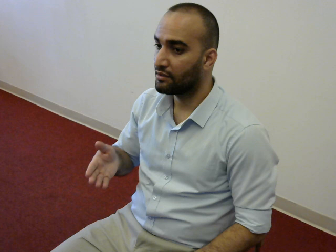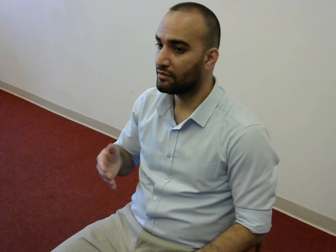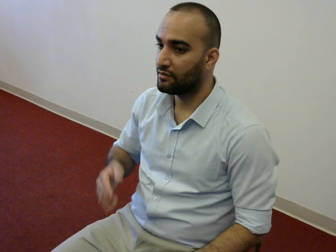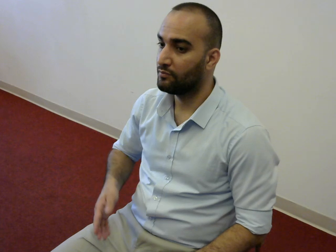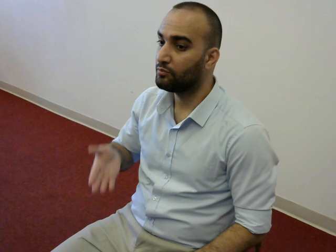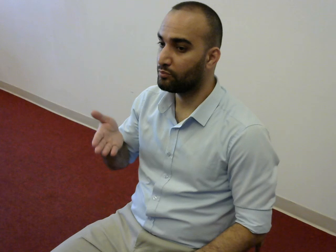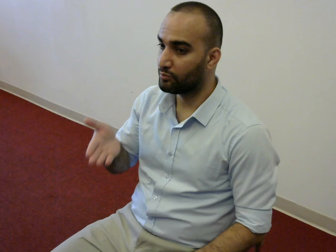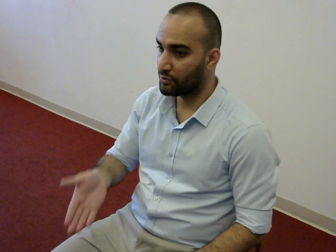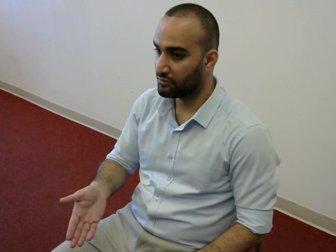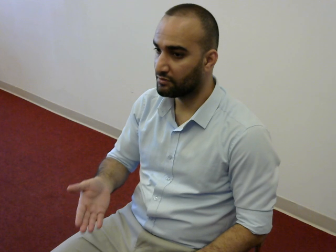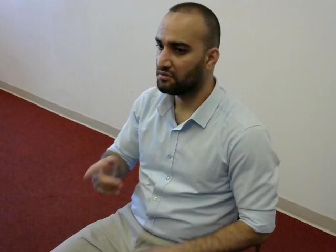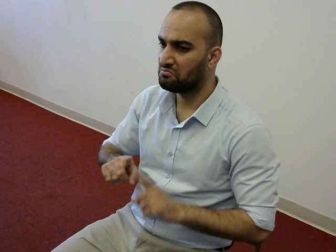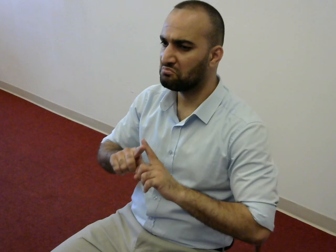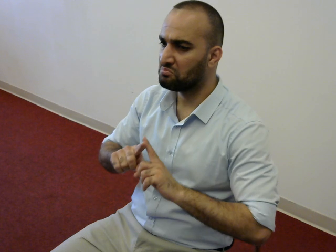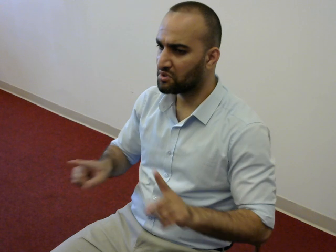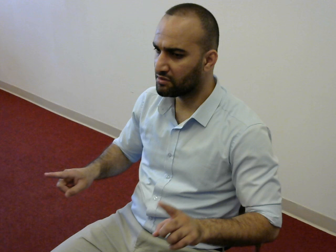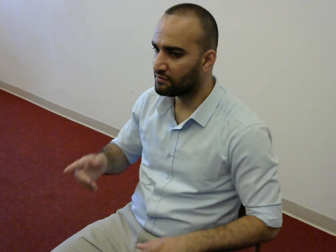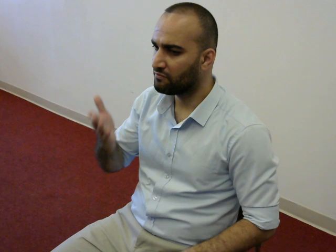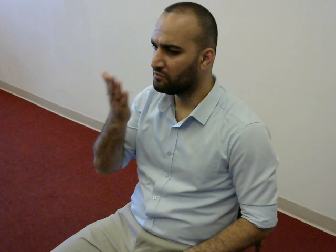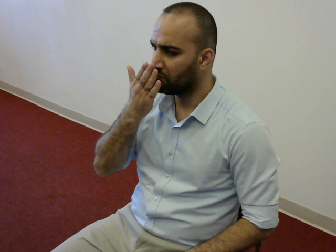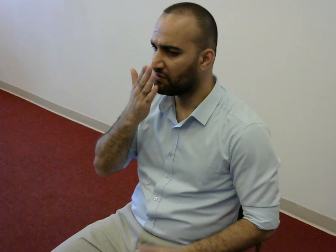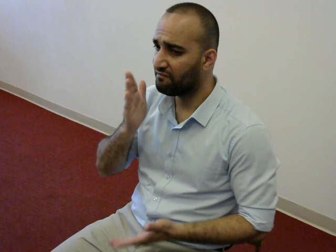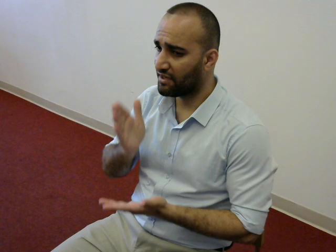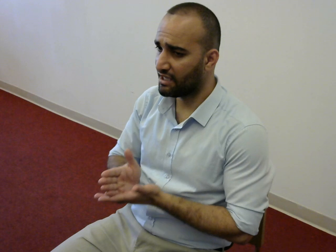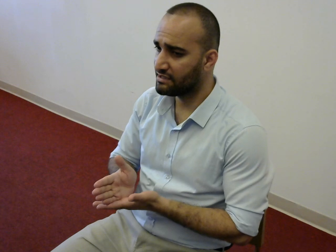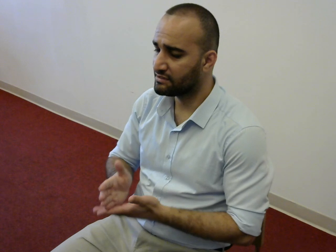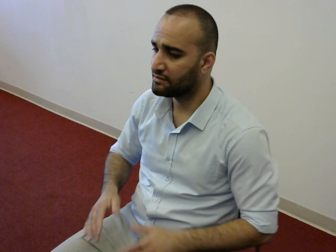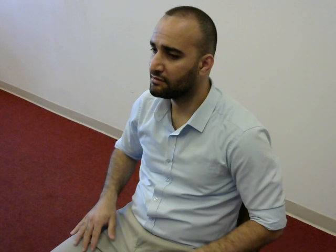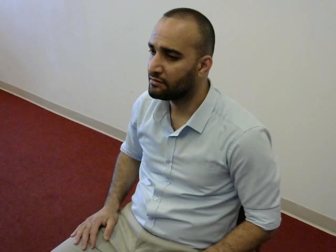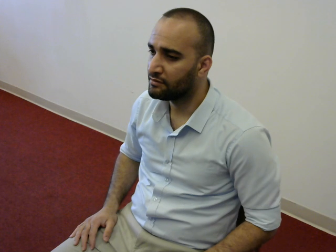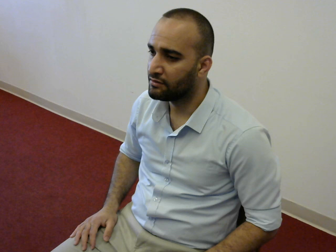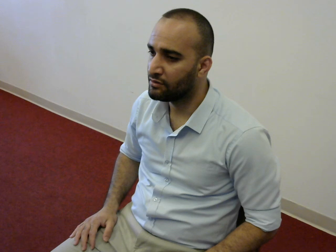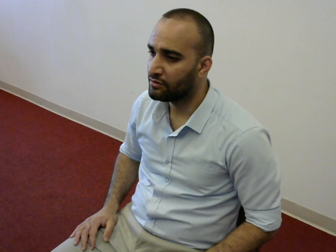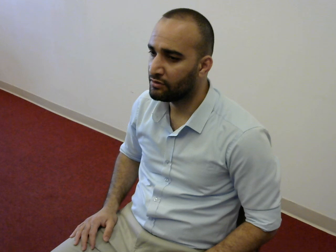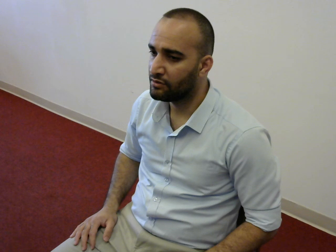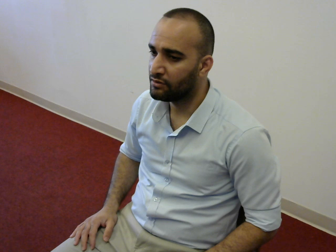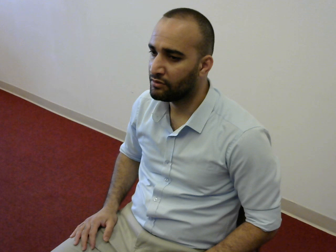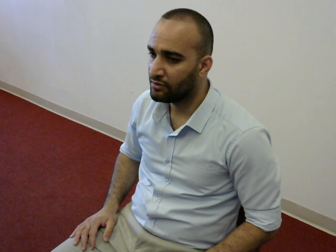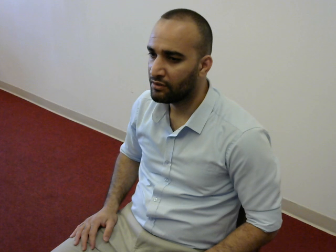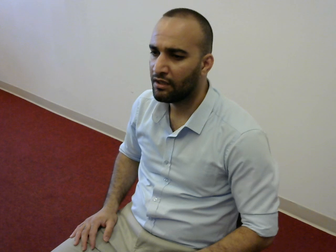Burda qəribə qoxu var